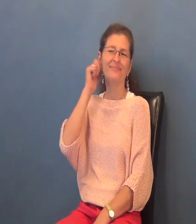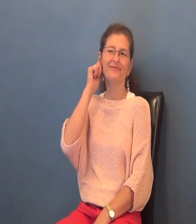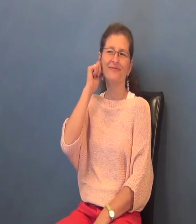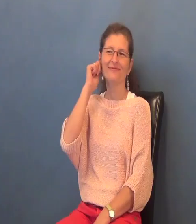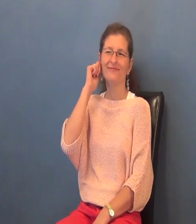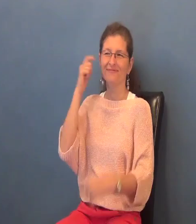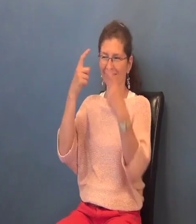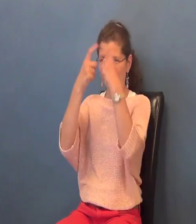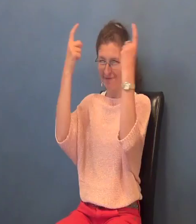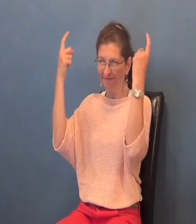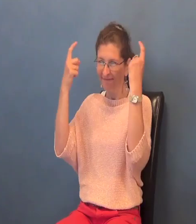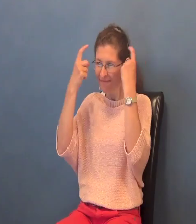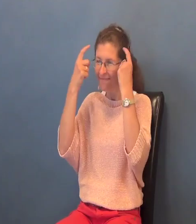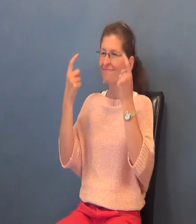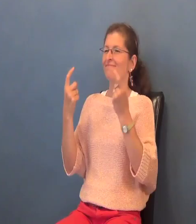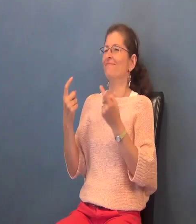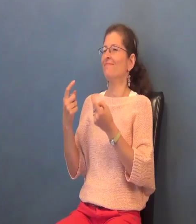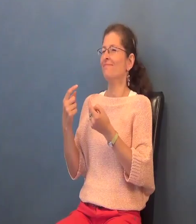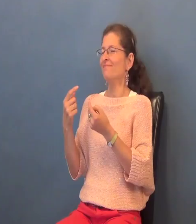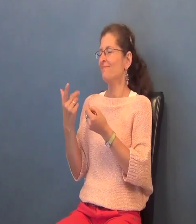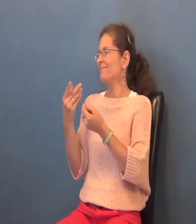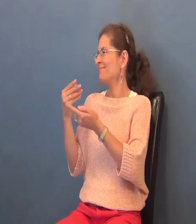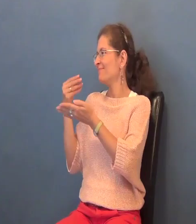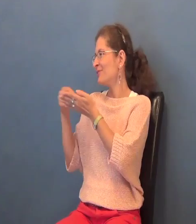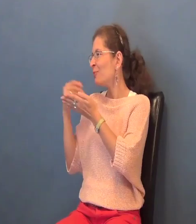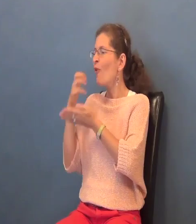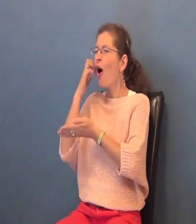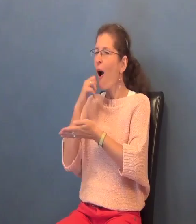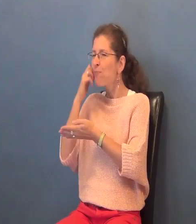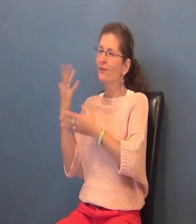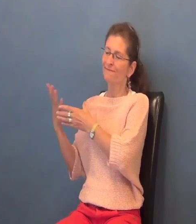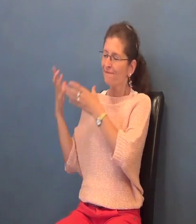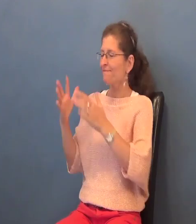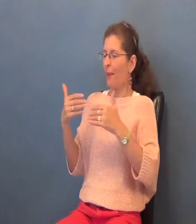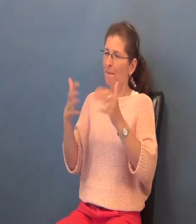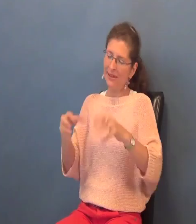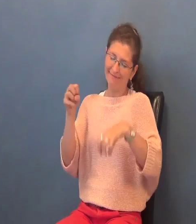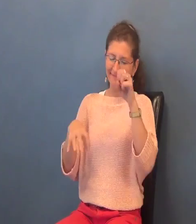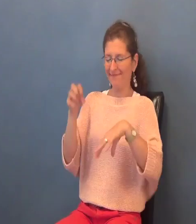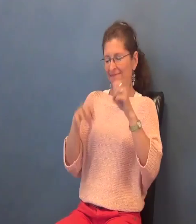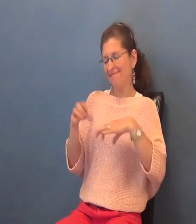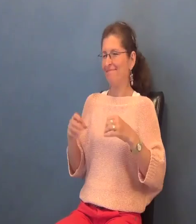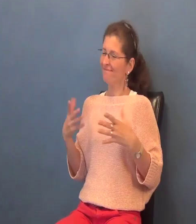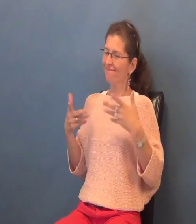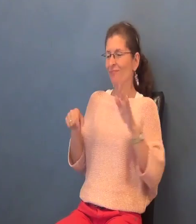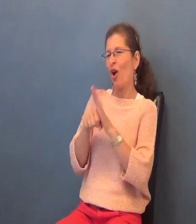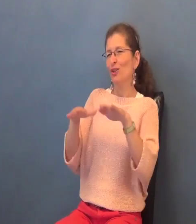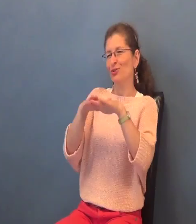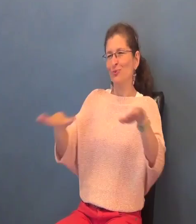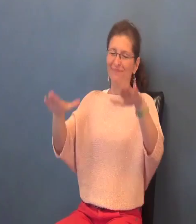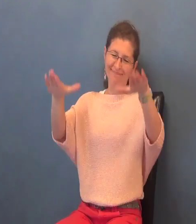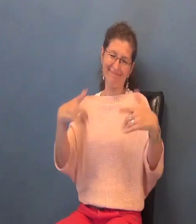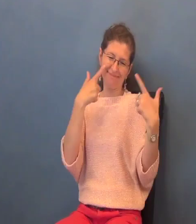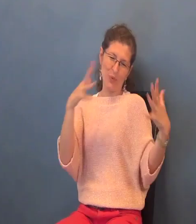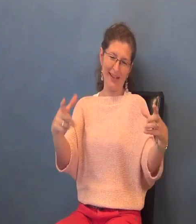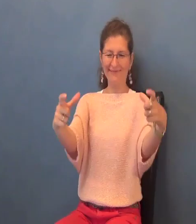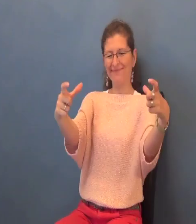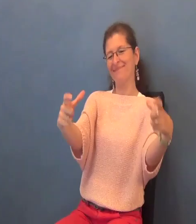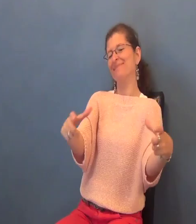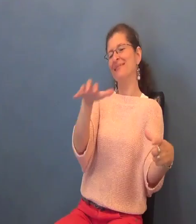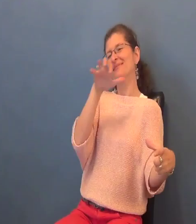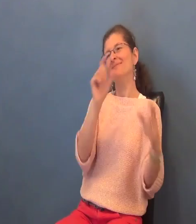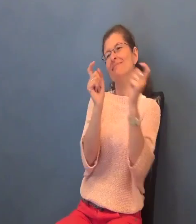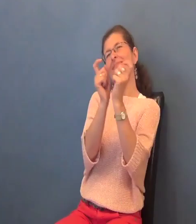Myszka kupiła jabłka. Przyniosła je i wstawiła do miski na stole. Ładnie wyglądają. Jest zadowolona.